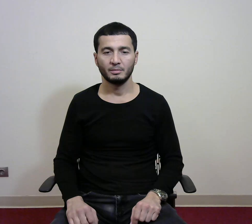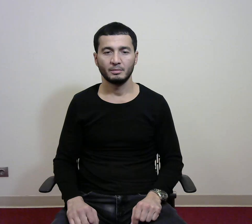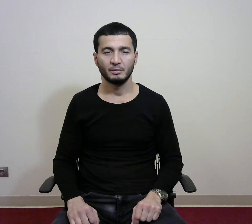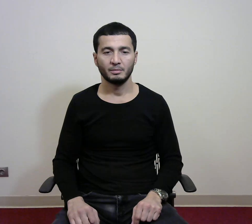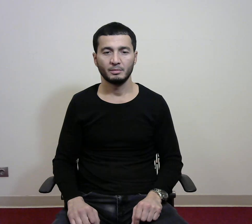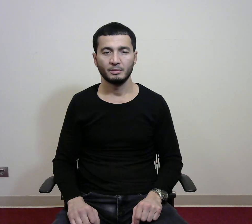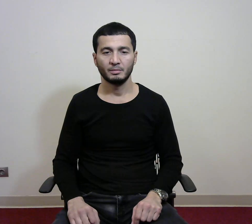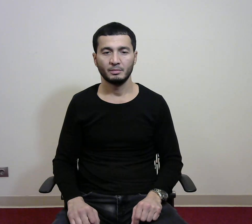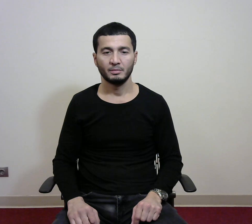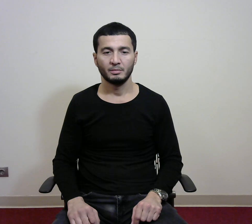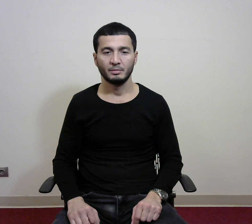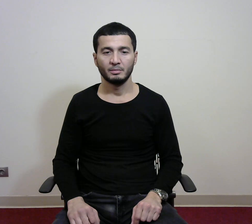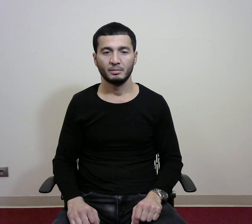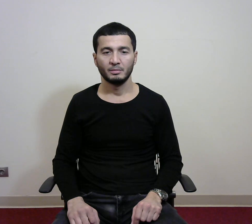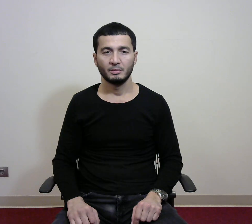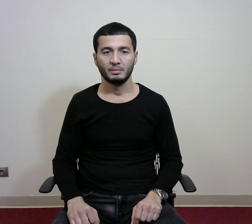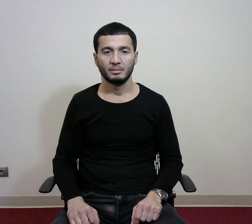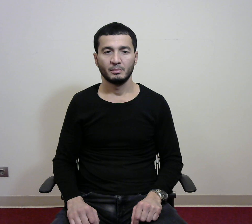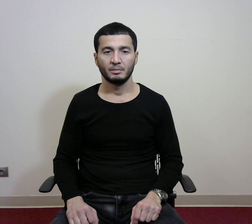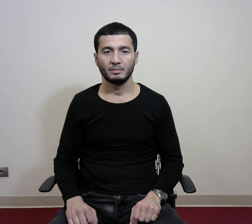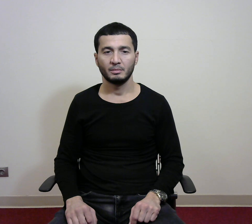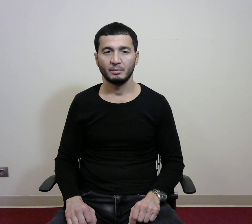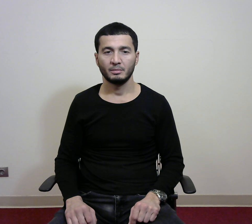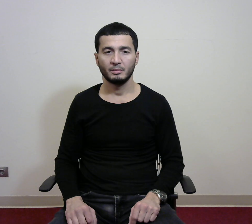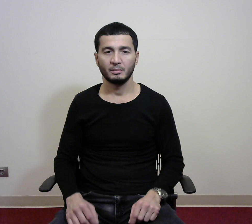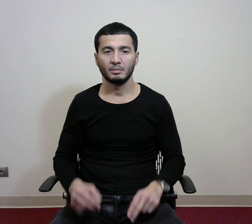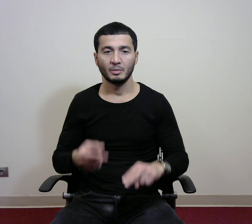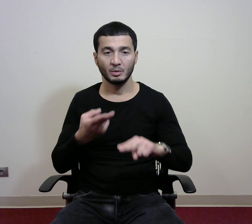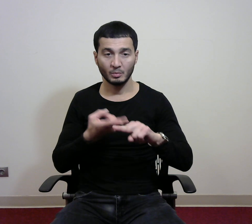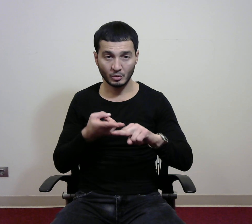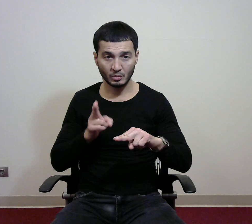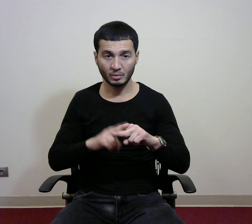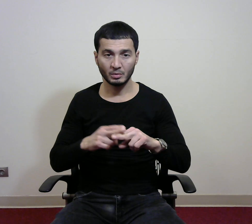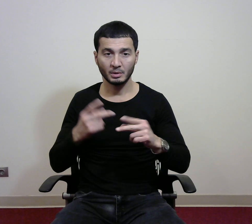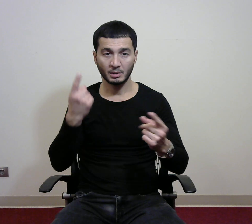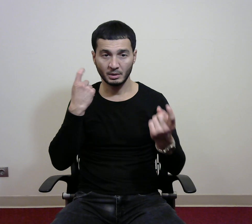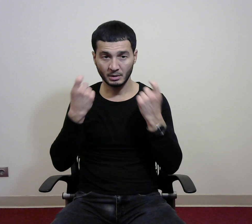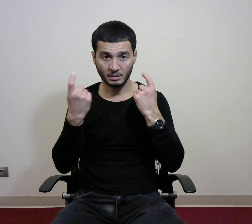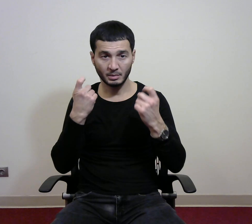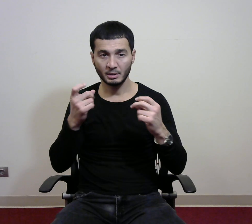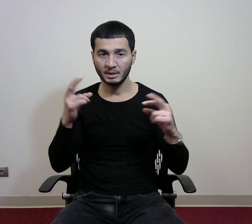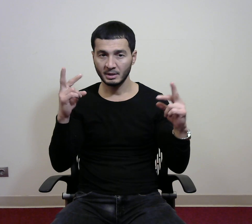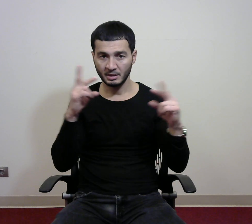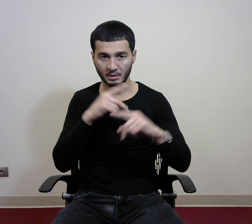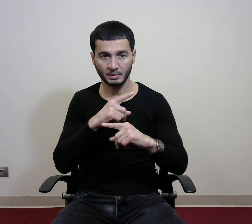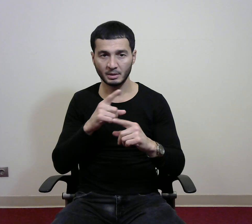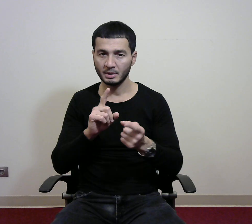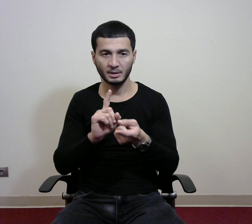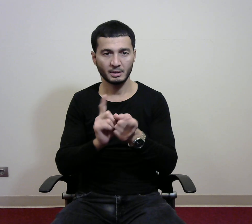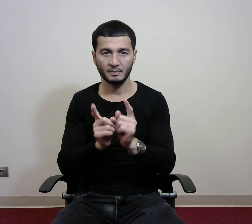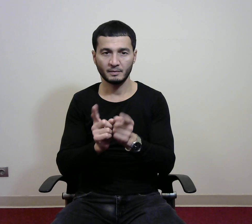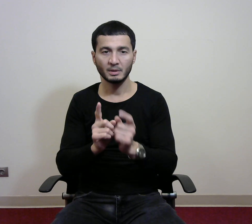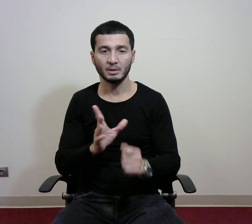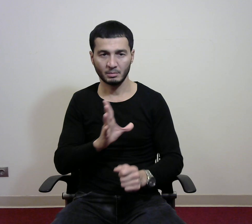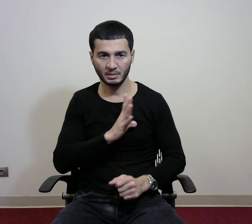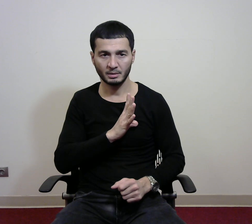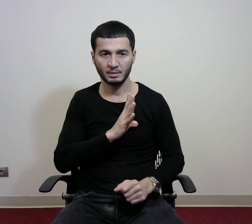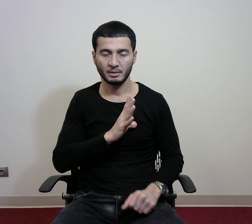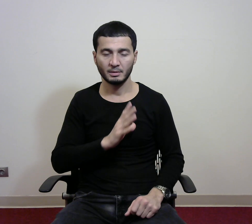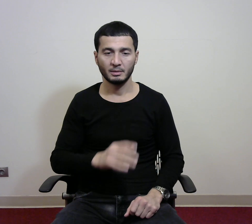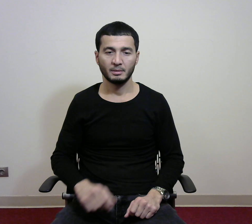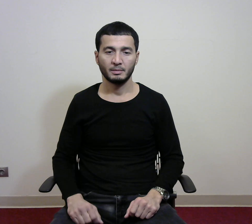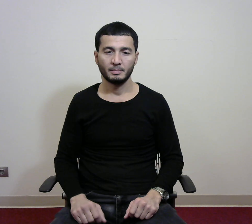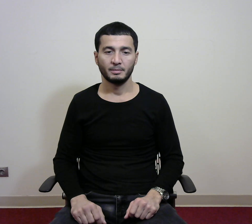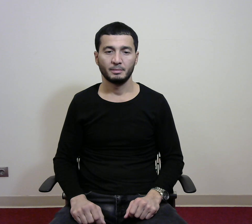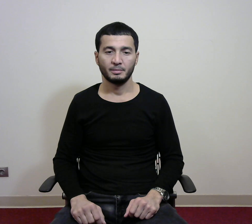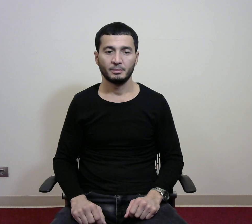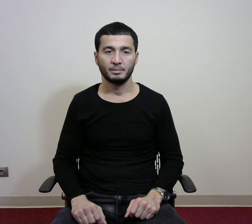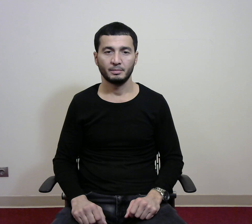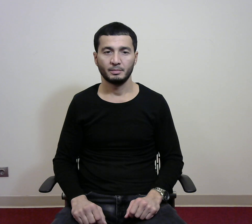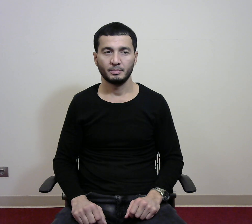Bu məlumat səhv tərcümə olunub